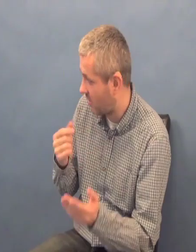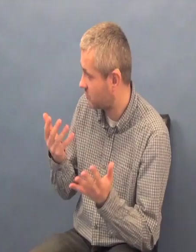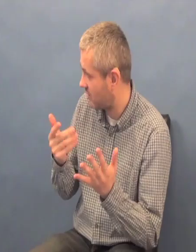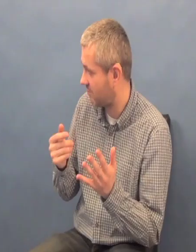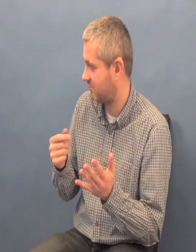Gdzie?